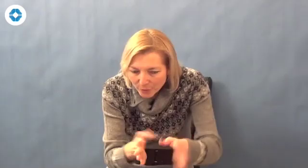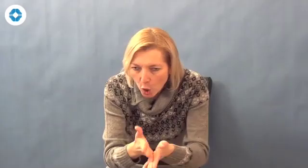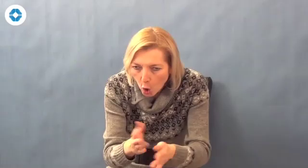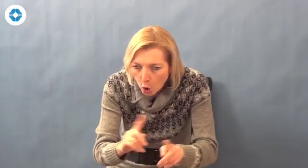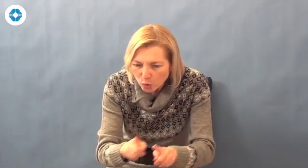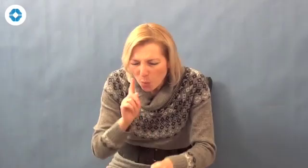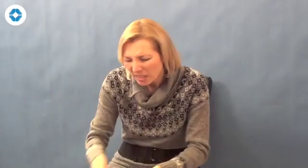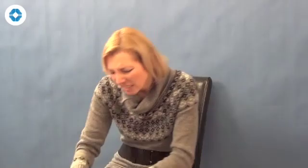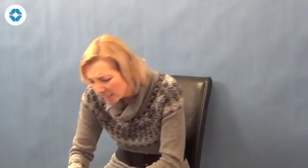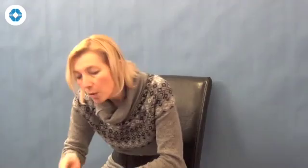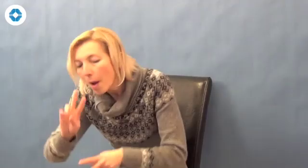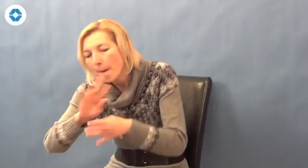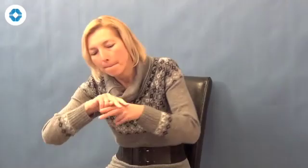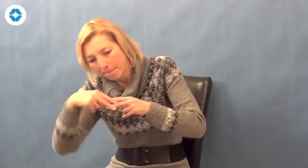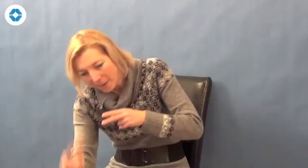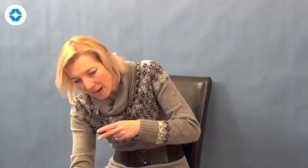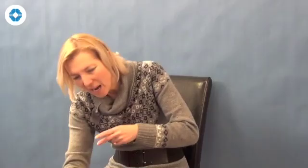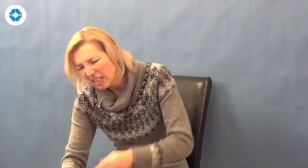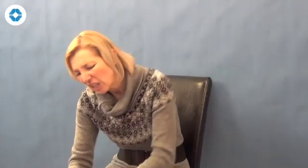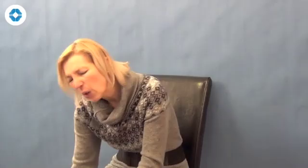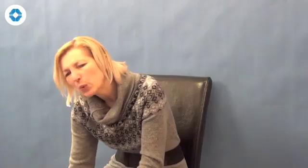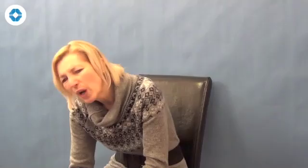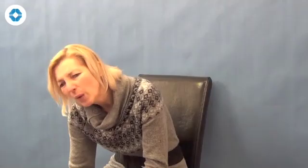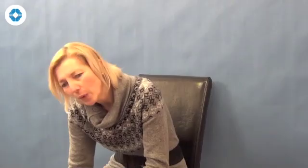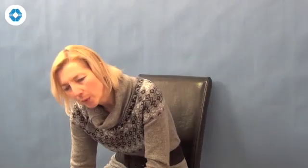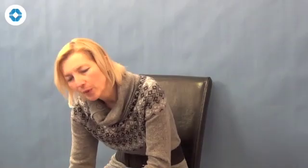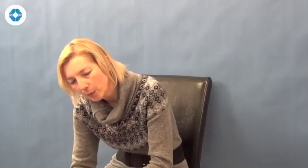A chłopiec zwija się z powodu bólu nogi, nie, przewraca się i zwija się z bólu.